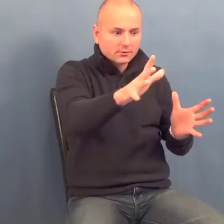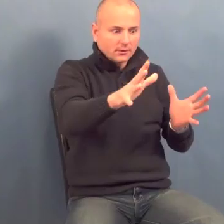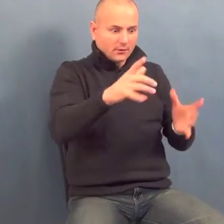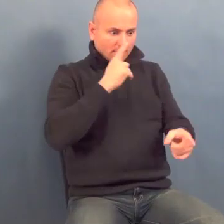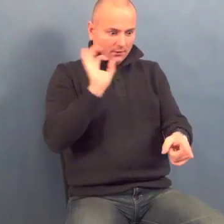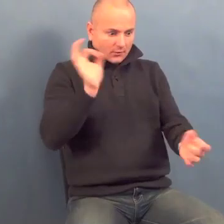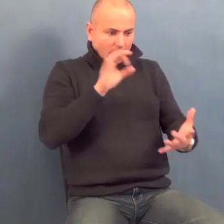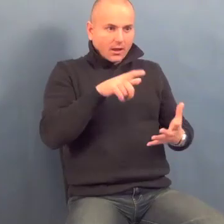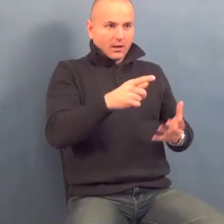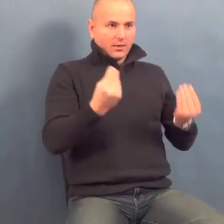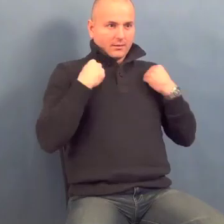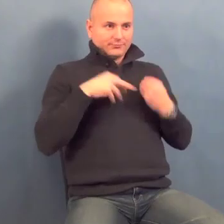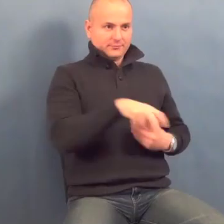Informuje, ostrzega o czymś strasznym.